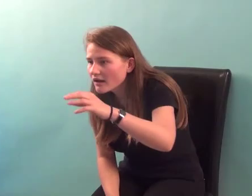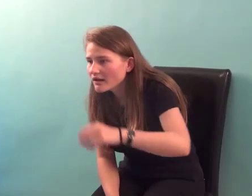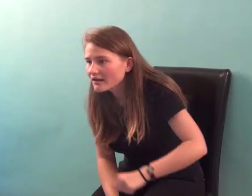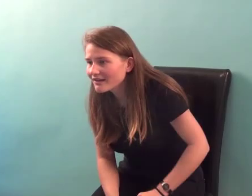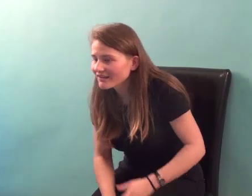Nie!